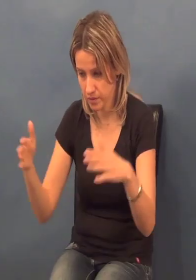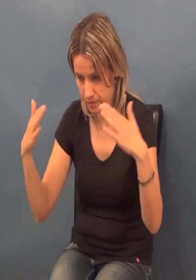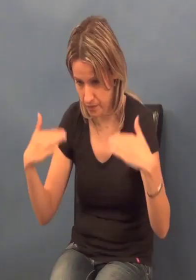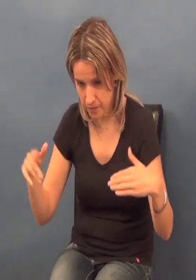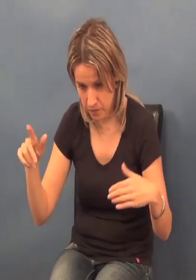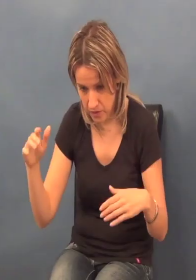Następny termin.